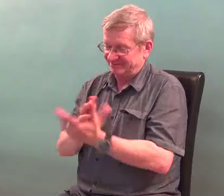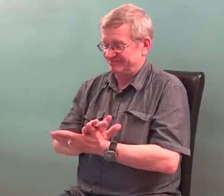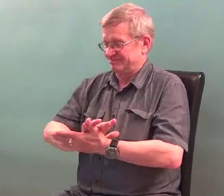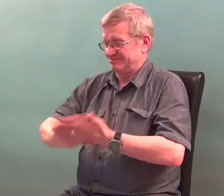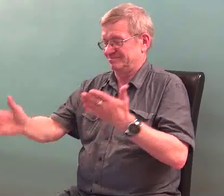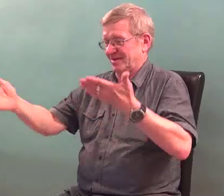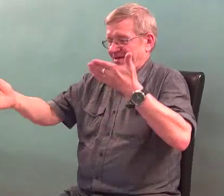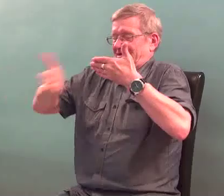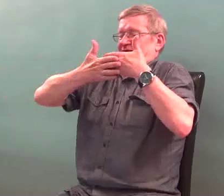Zegar się zamyka.